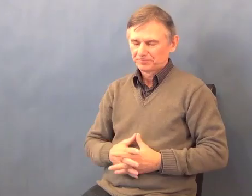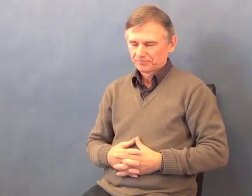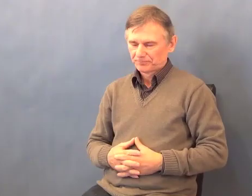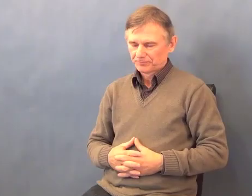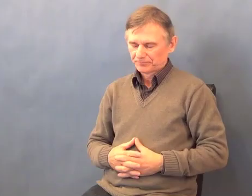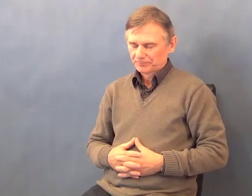Prawda.